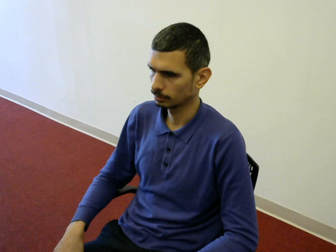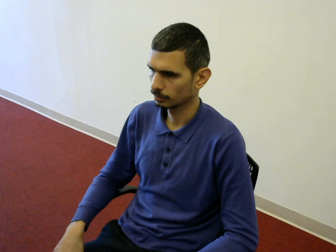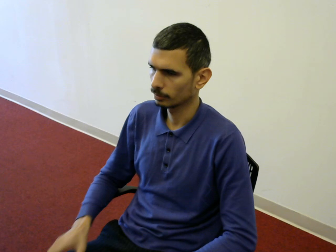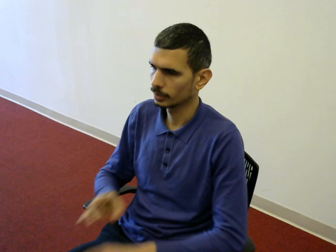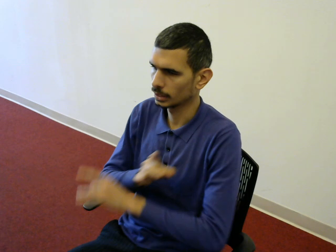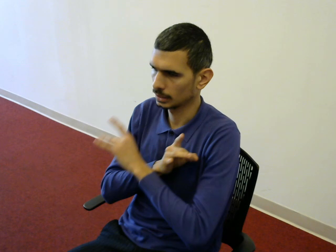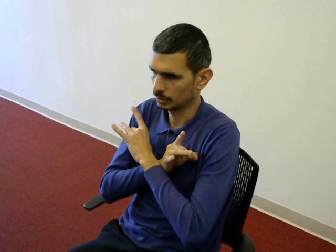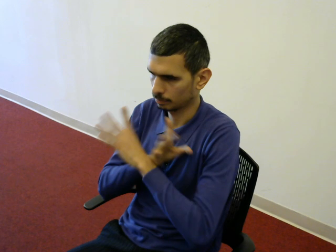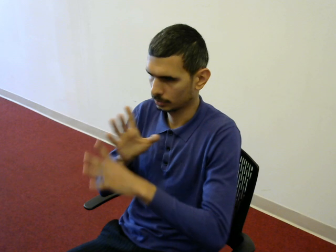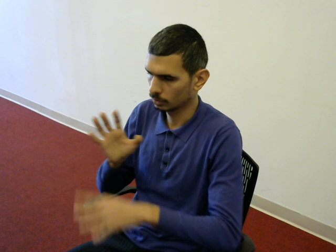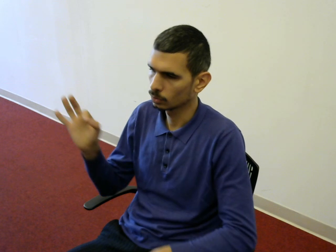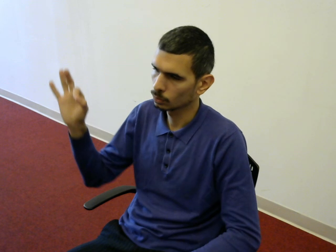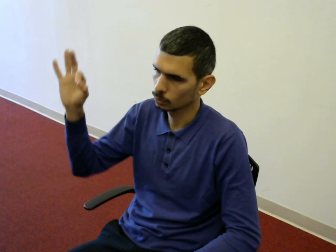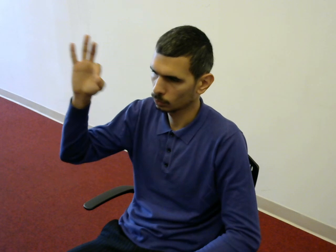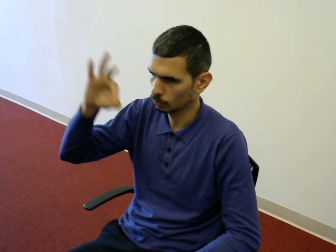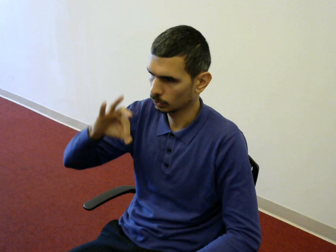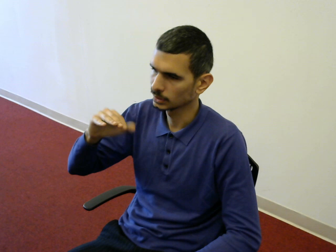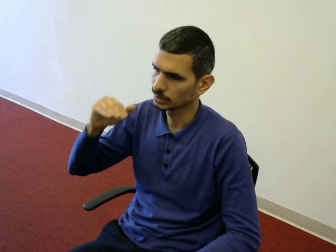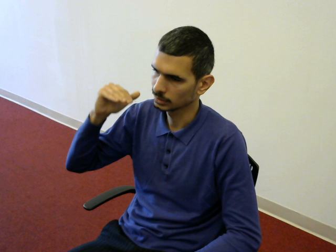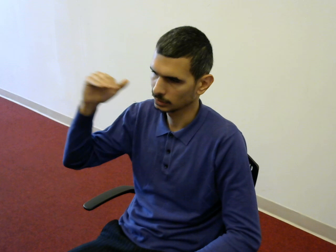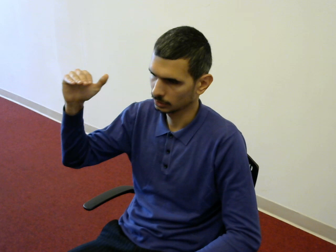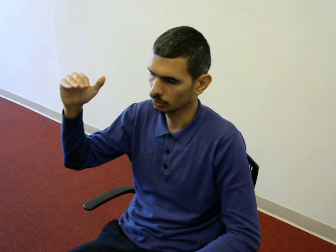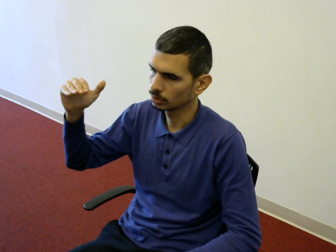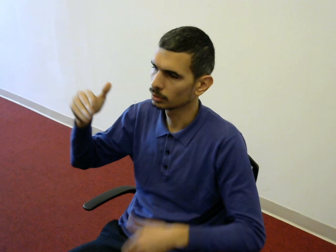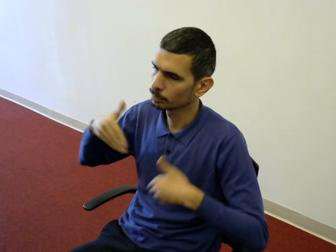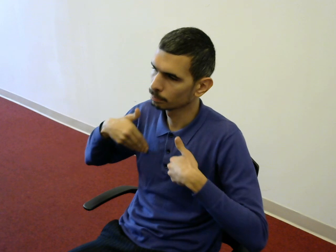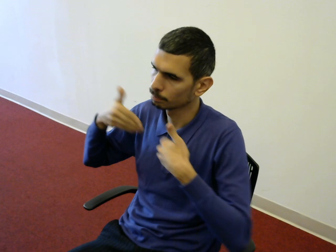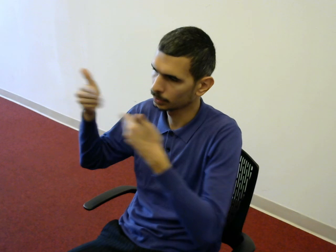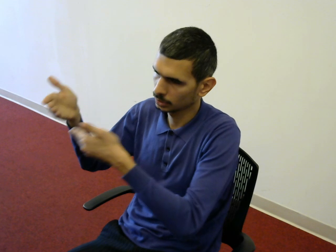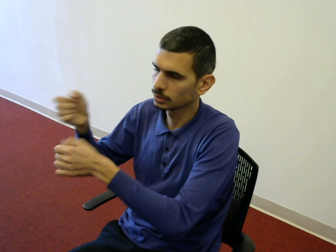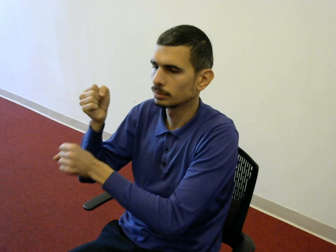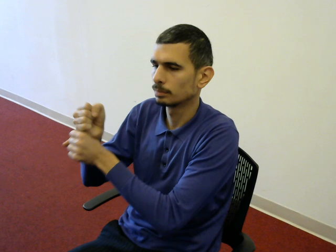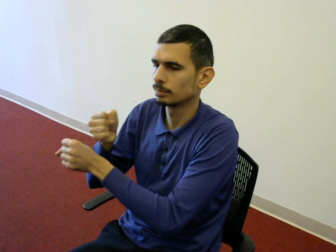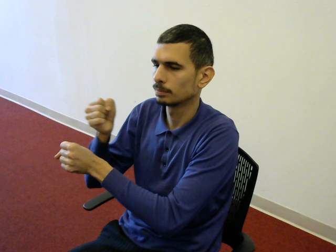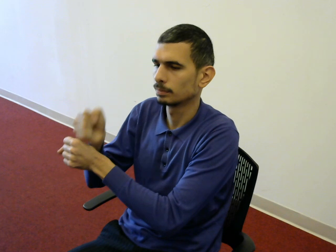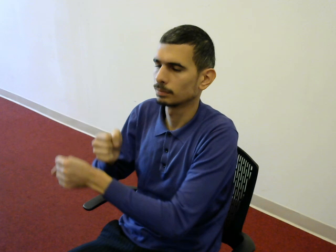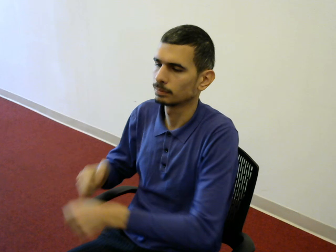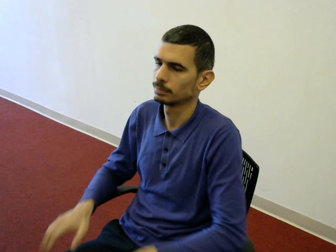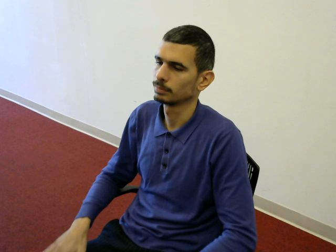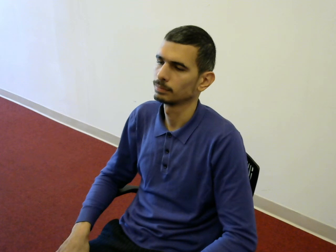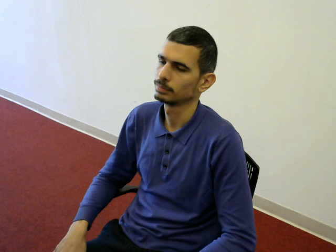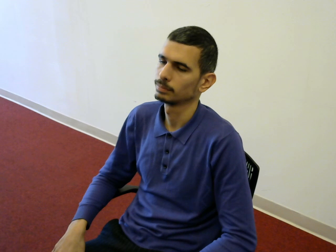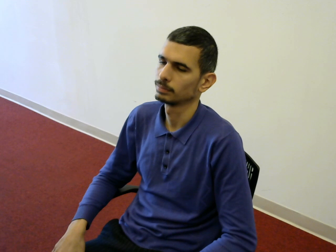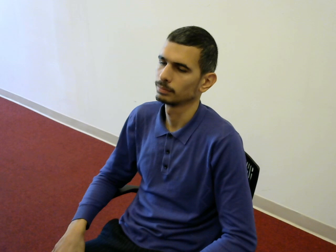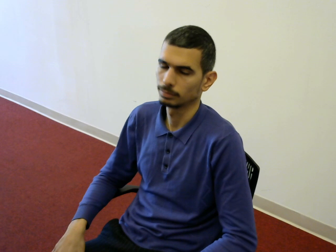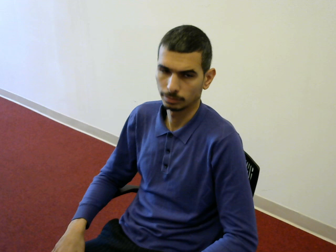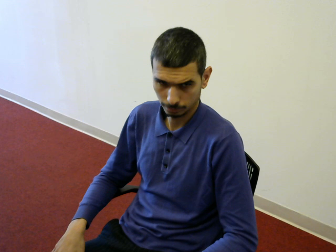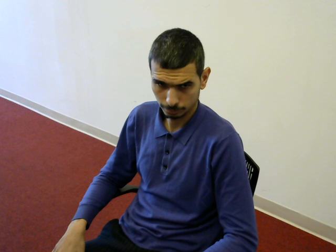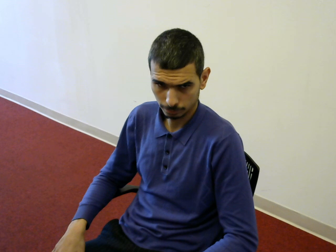Bayram münasibətilə sizi təbrik edirəm